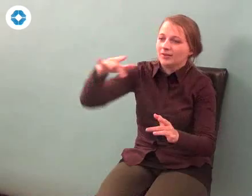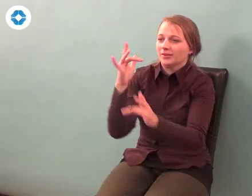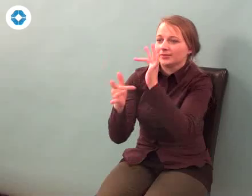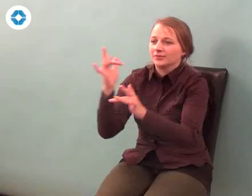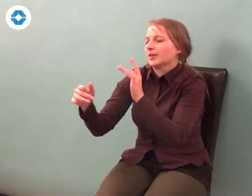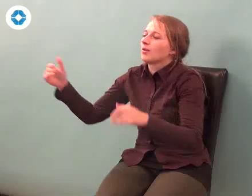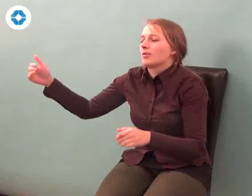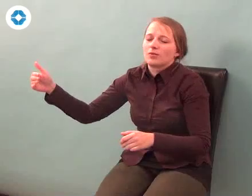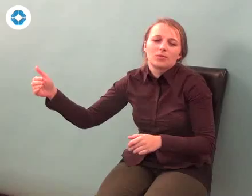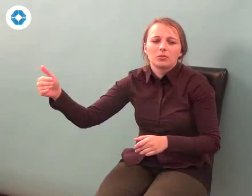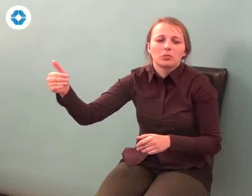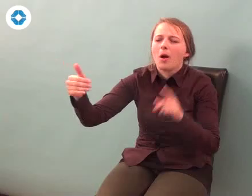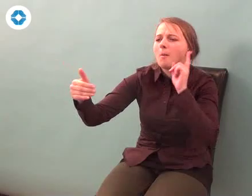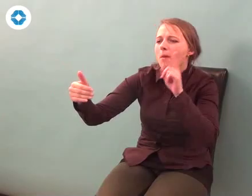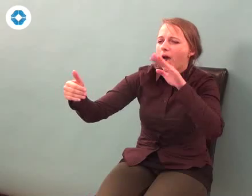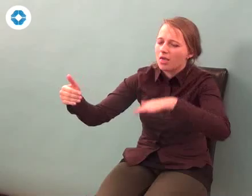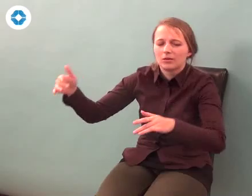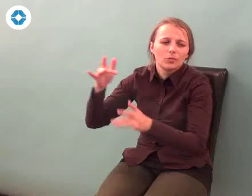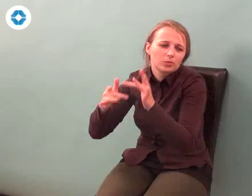Mały chłopiec przejeżdża na rowerze.